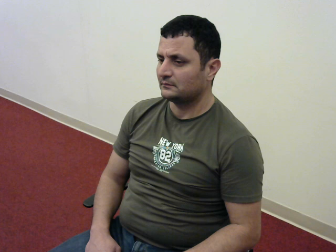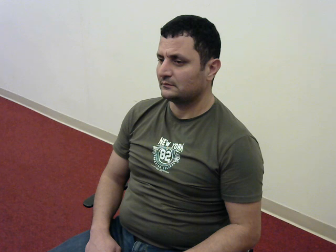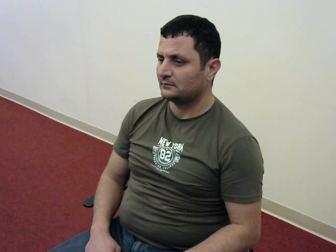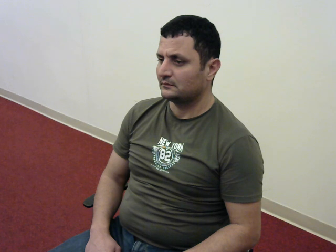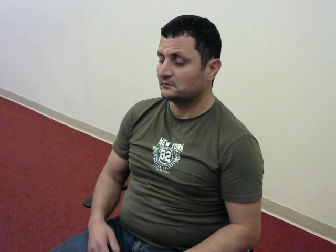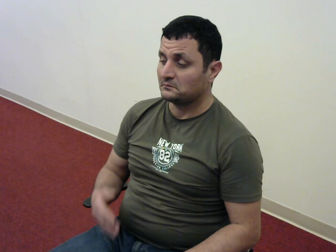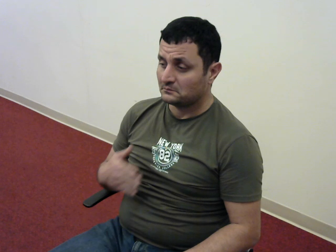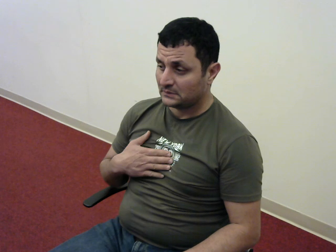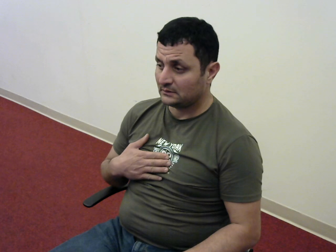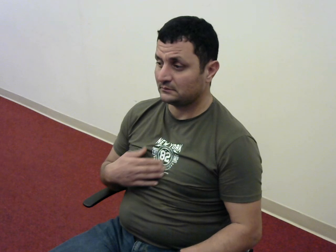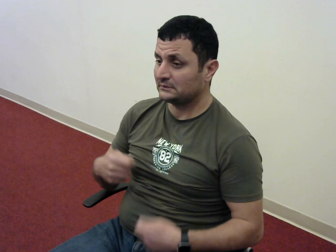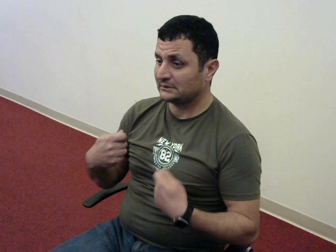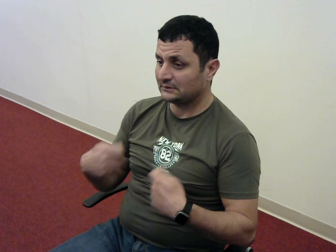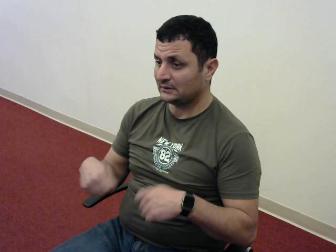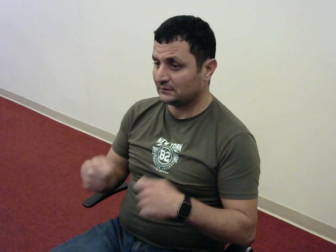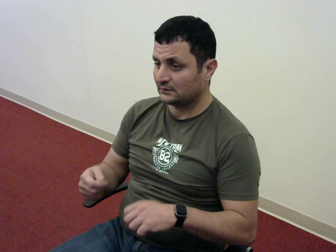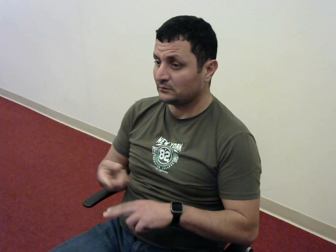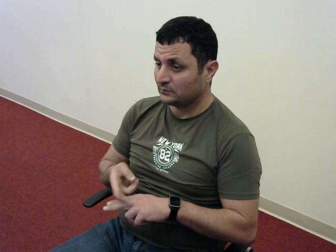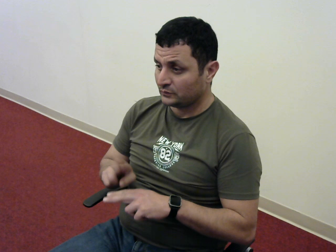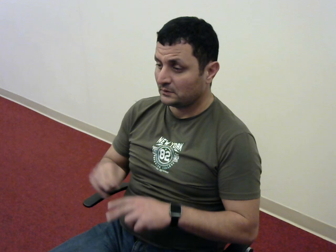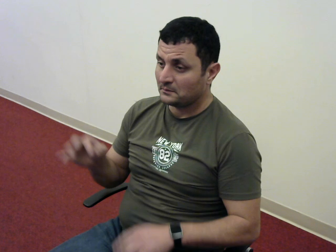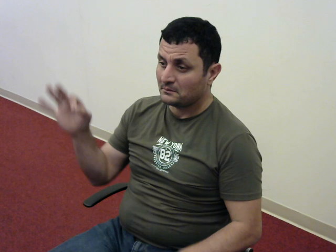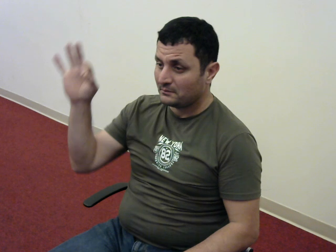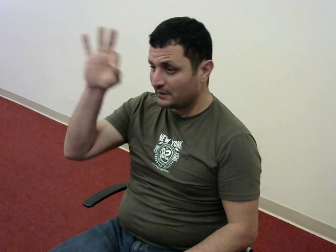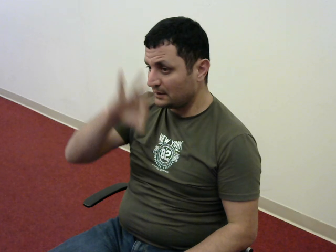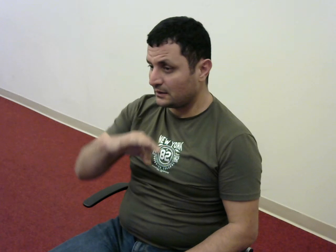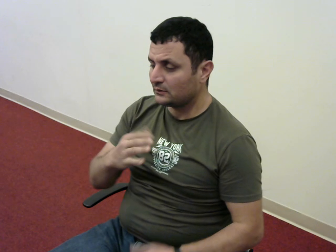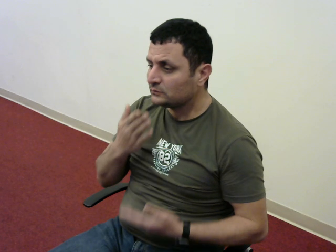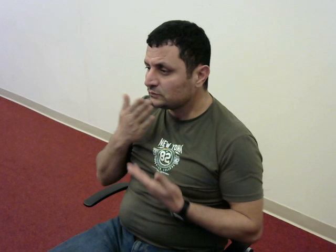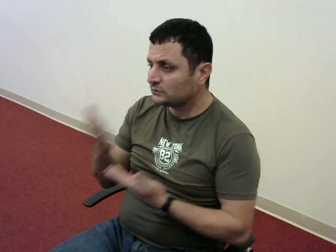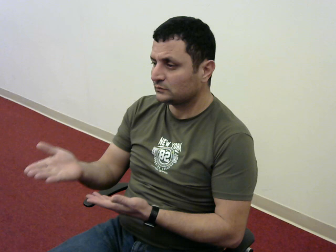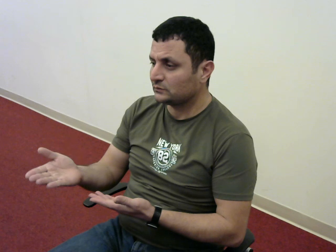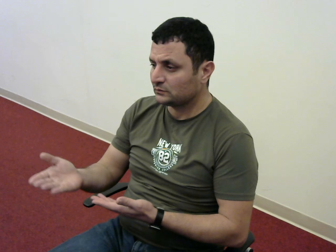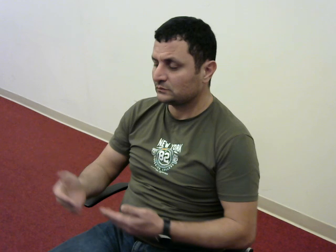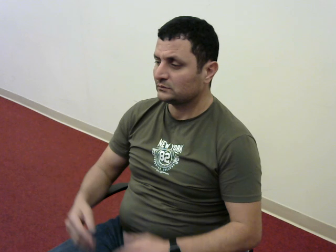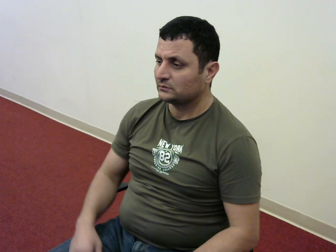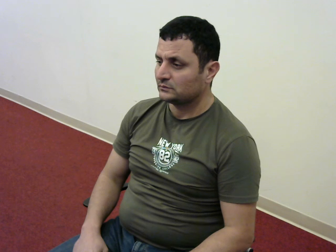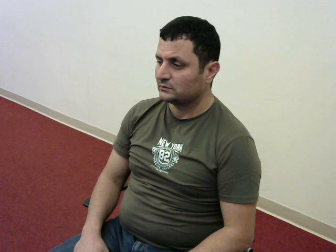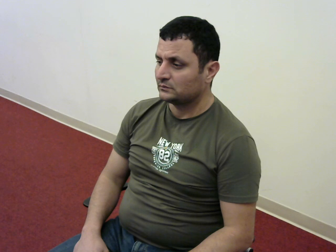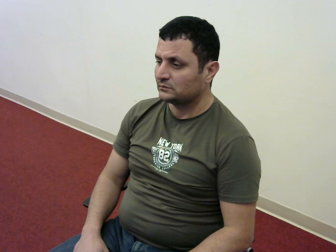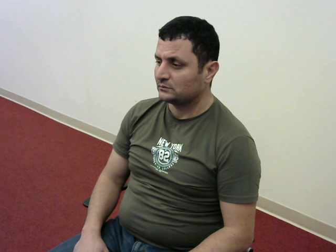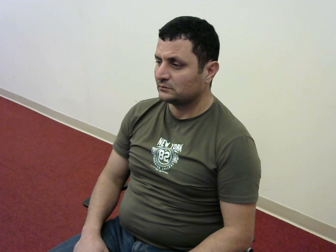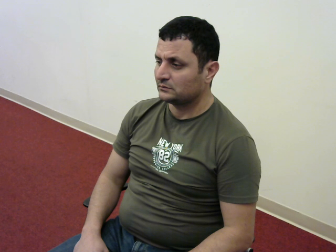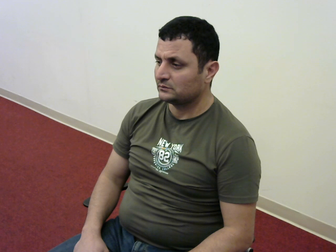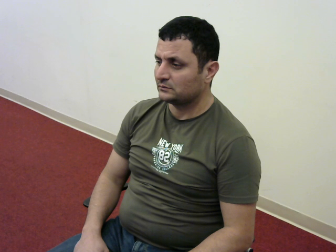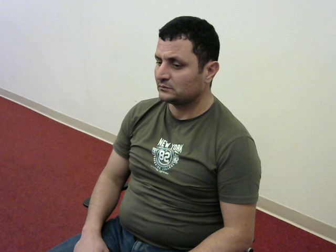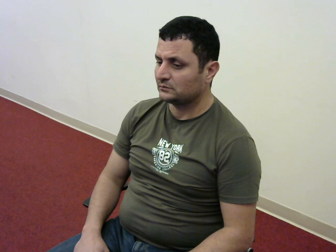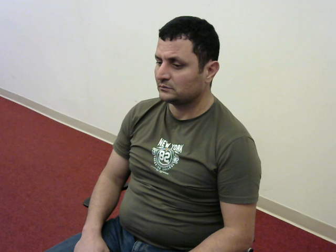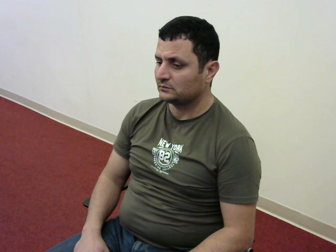Mən satıcıdan bu barədə soruşdum